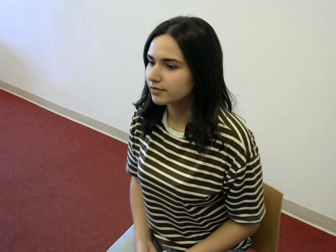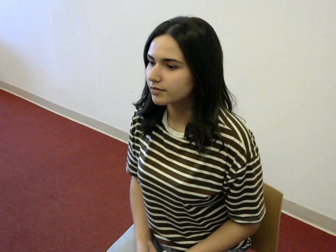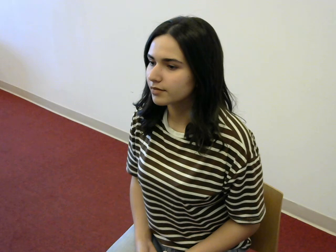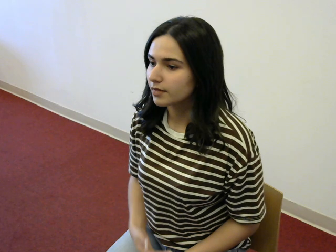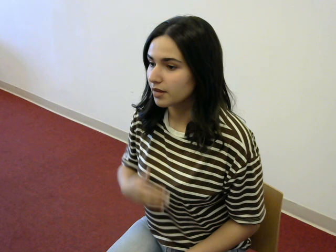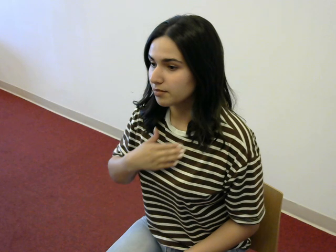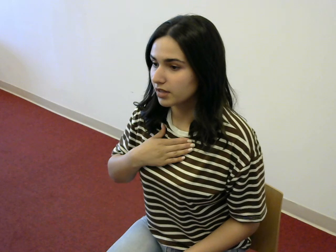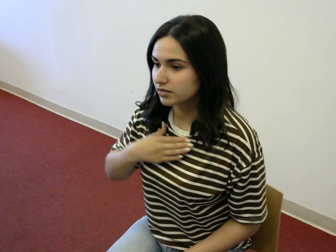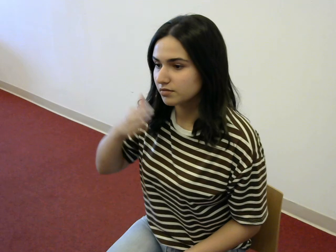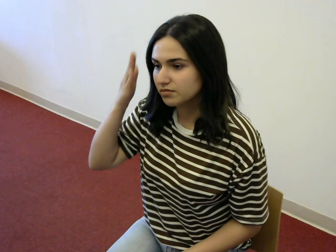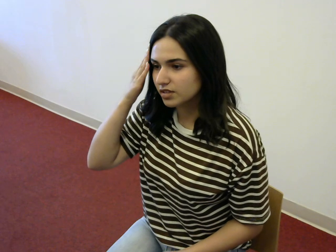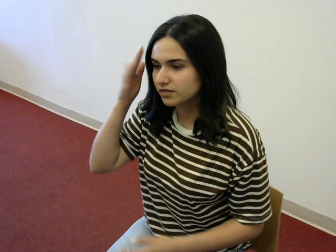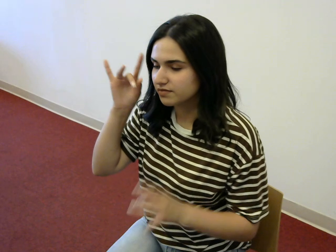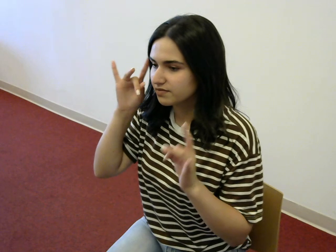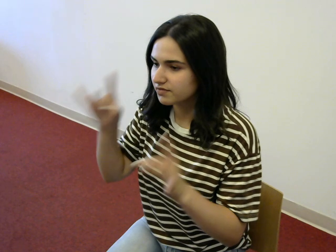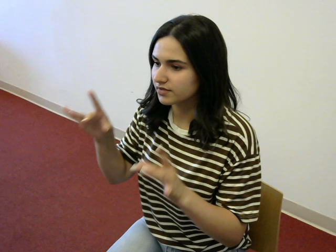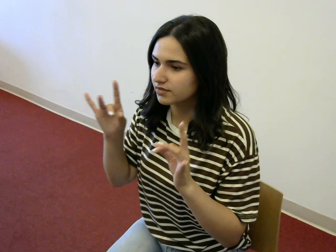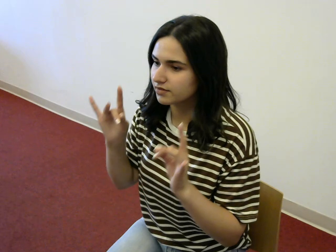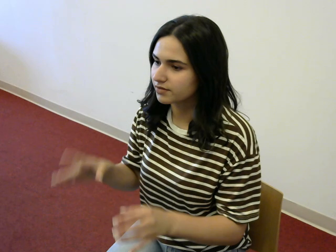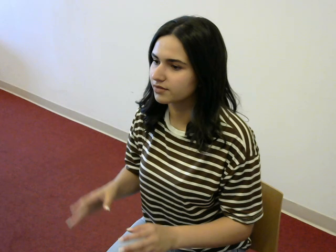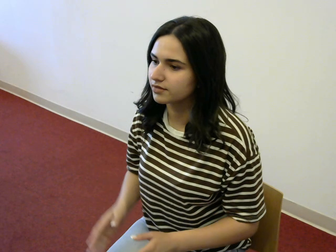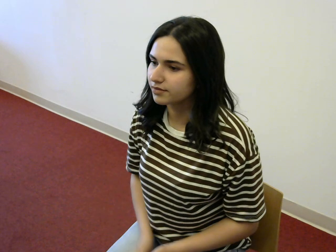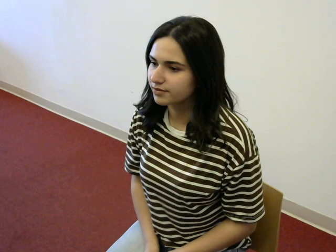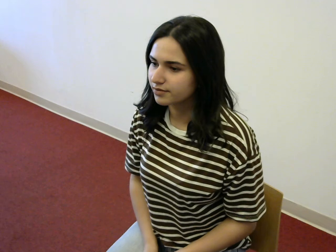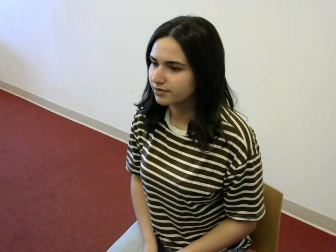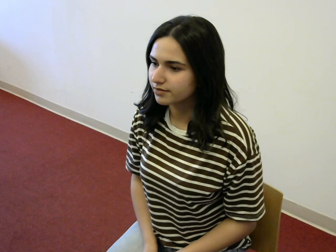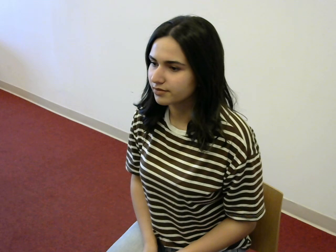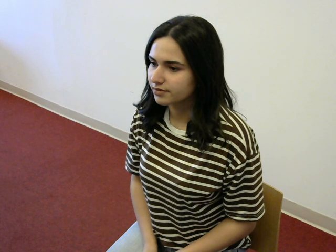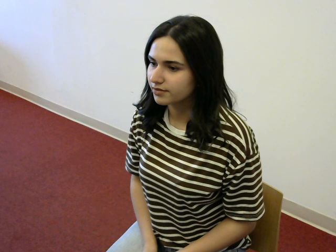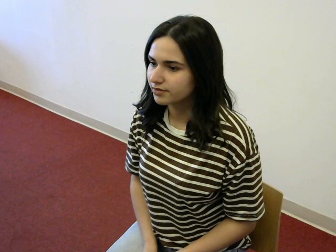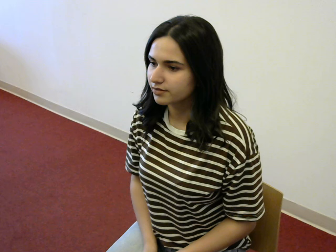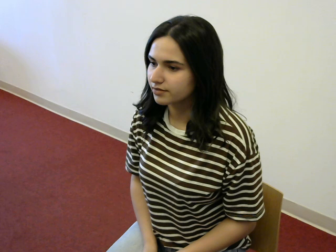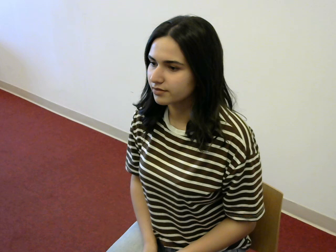Mənim başım ağrıyır